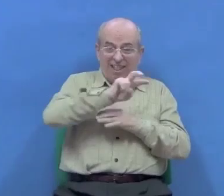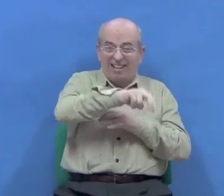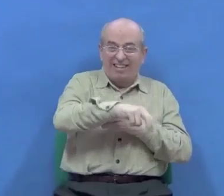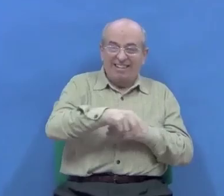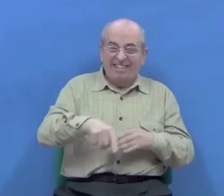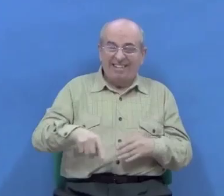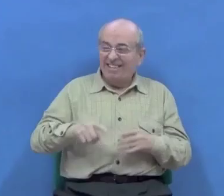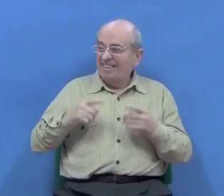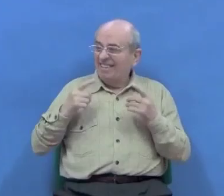Wychodzi z łóżka.